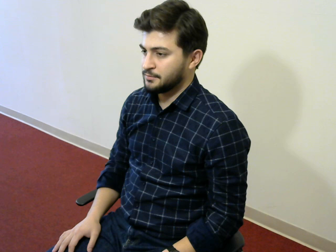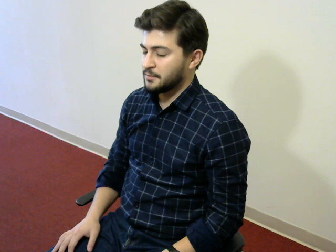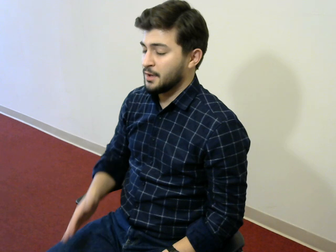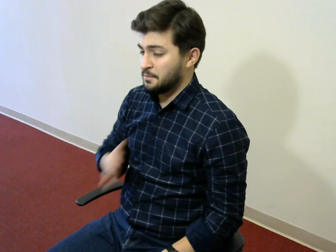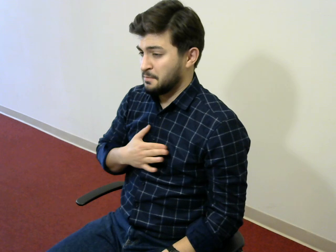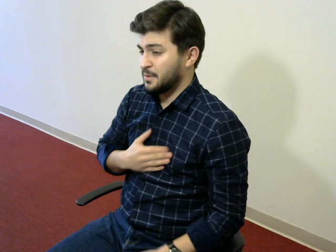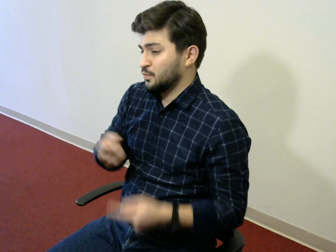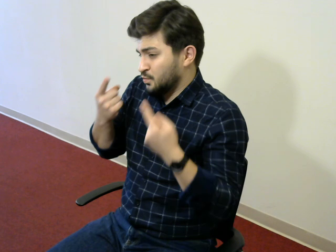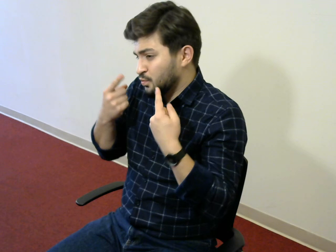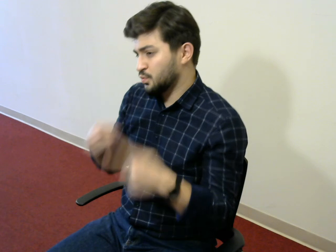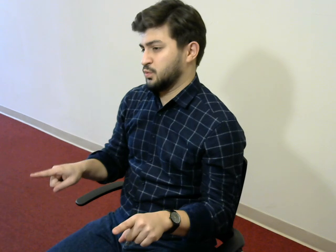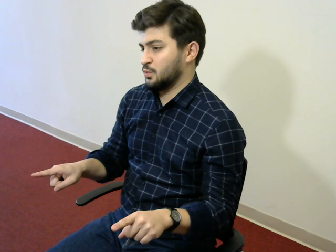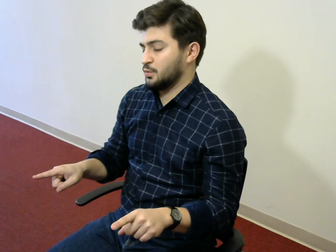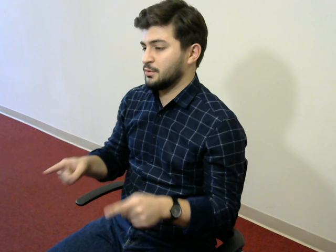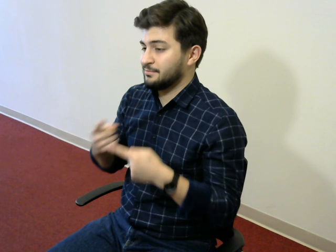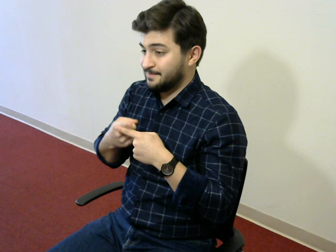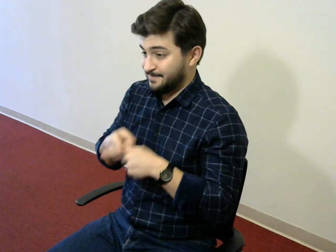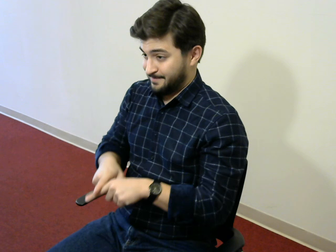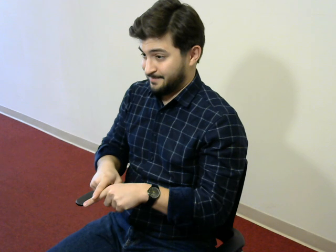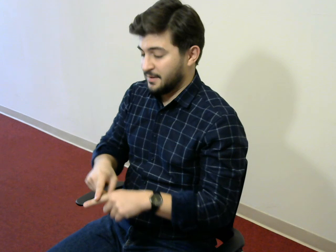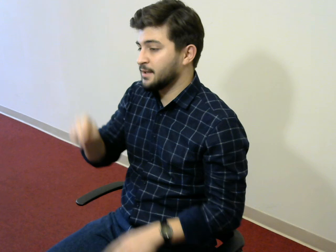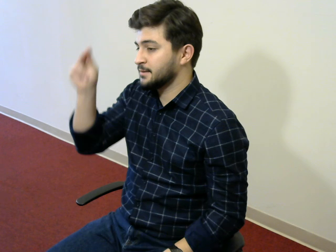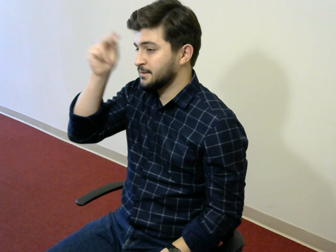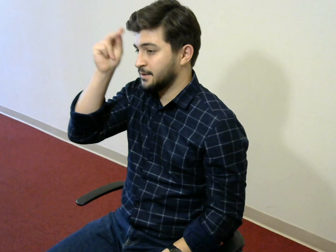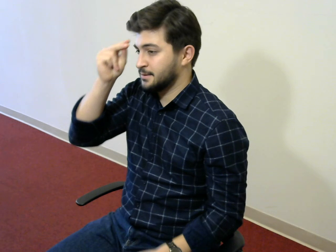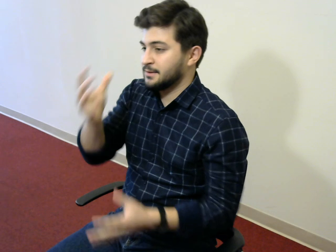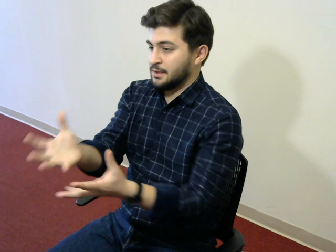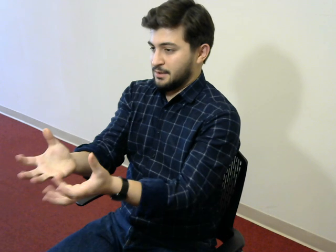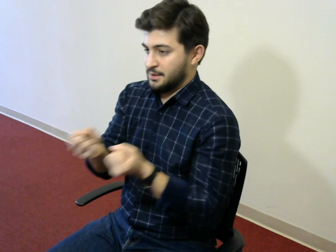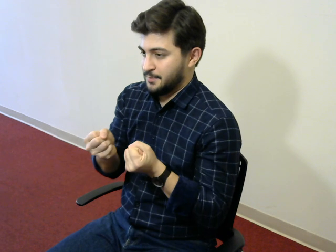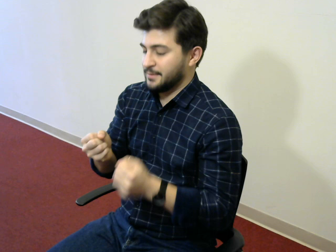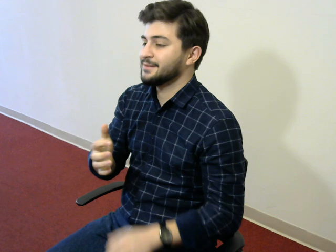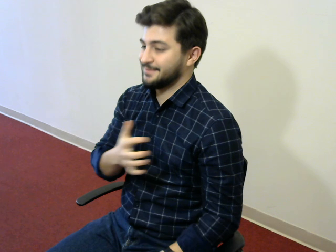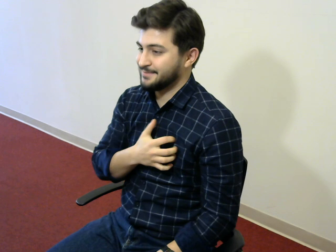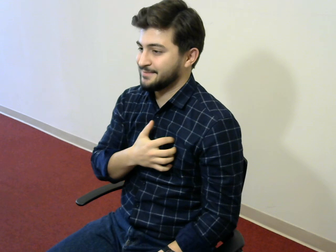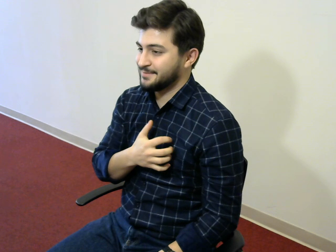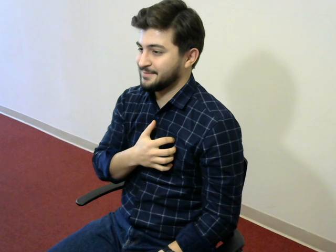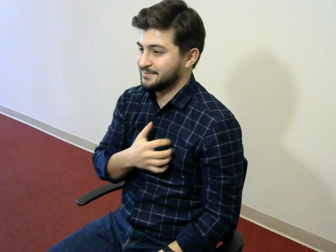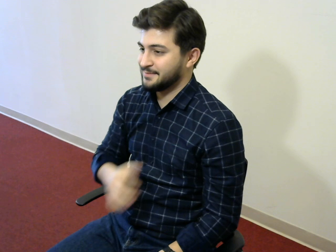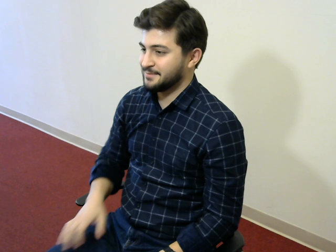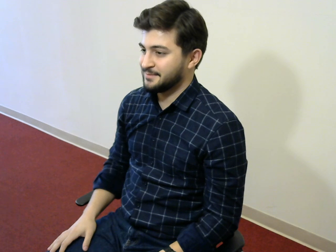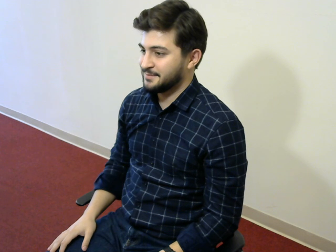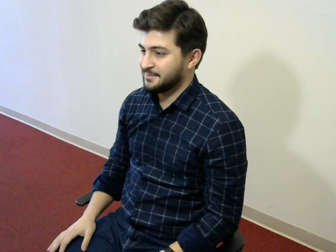Mən fərqli ixtisas üzrə təhsil almaq istəyirəm